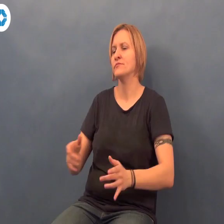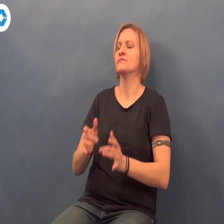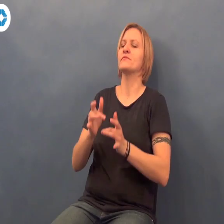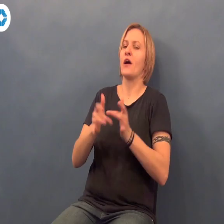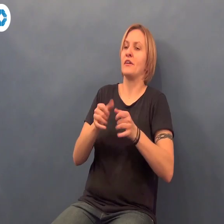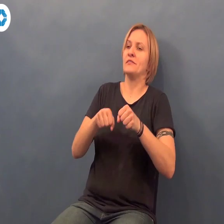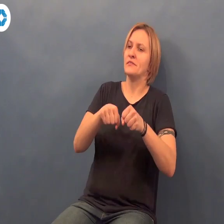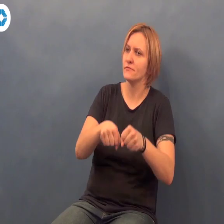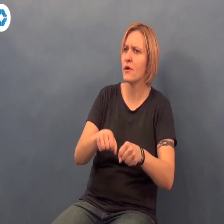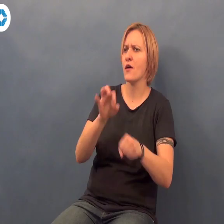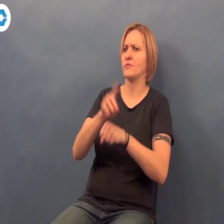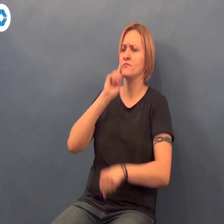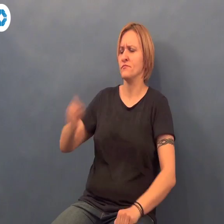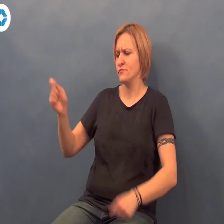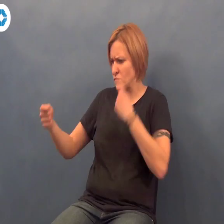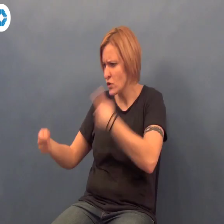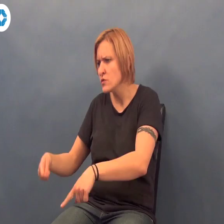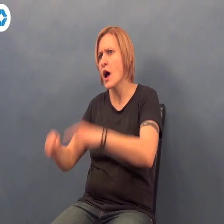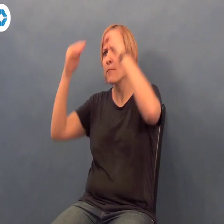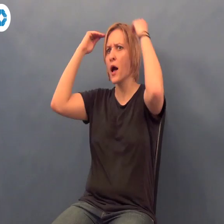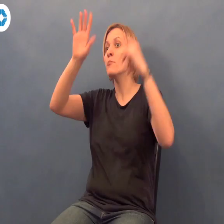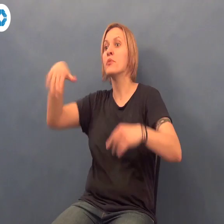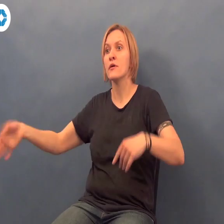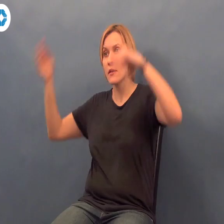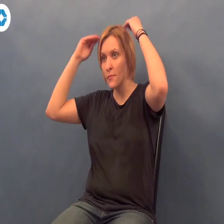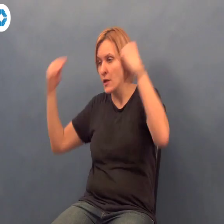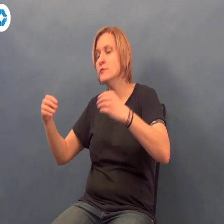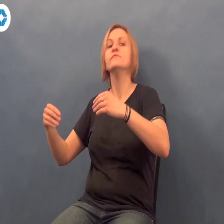Zaczyna odchodzić; prowadząc rower; w tym momencie chłopak odbijający paletką piłeczkę zauważa jego kapelusz, który upadł.